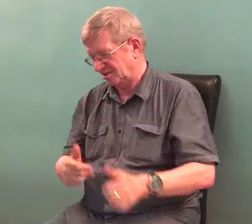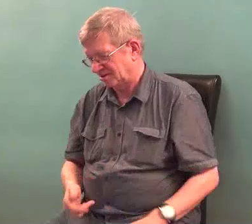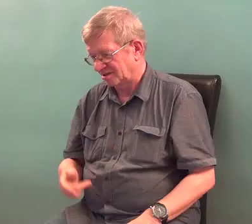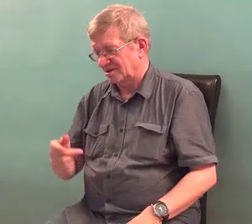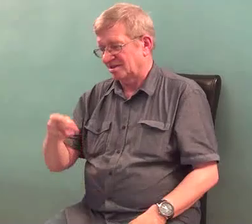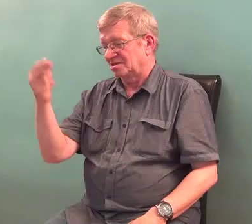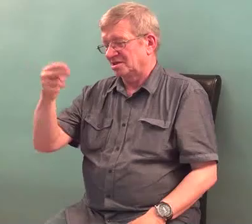Niedziela...